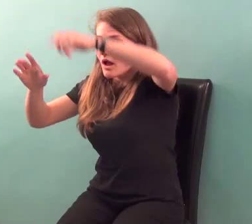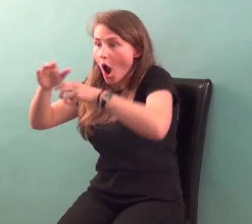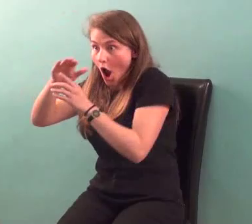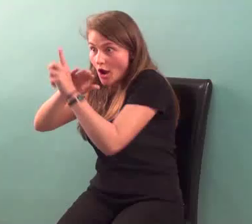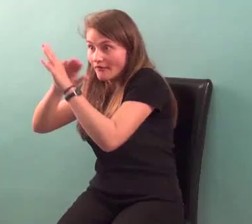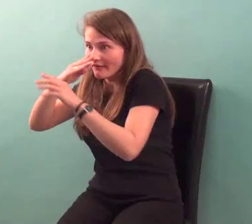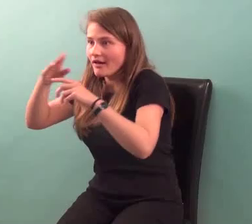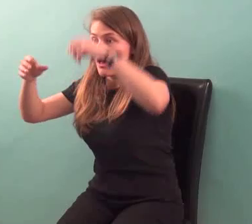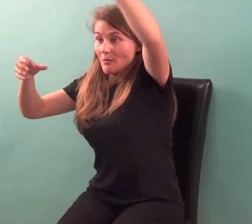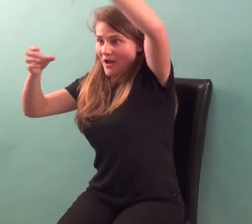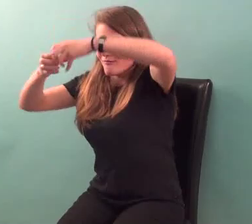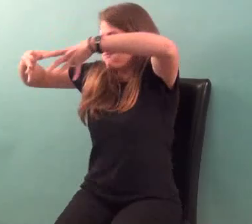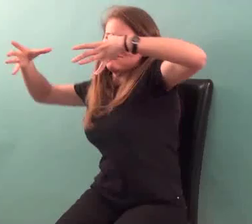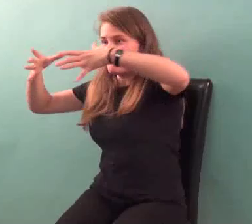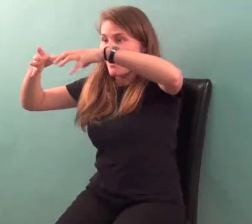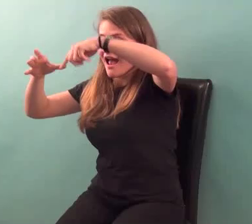Kot jest w rurze i kula zderza się z nim.